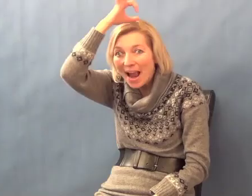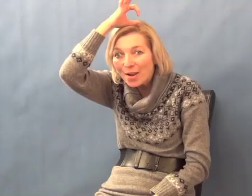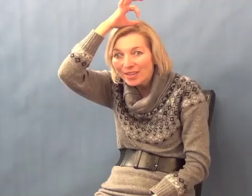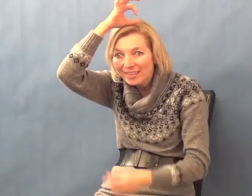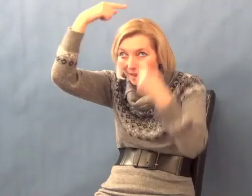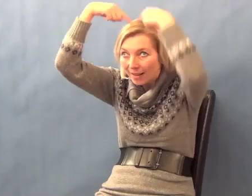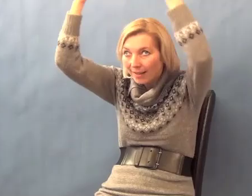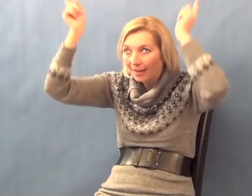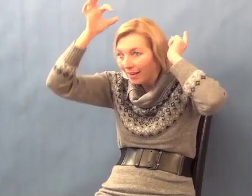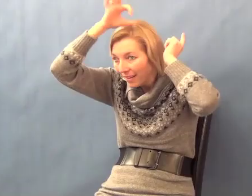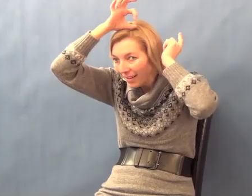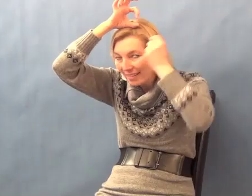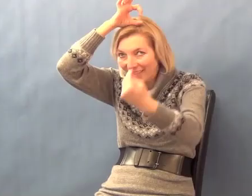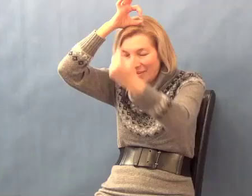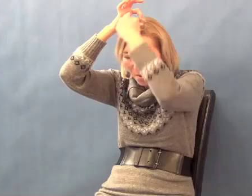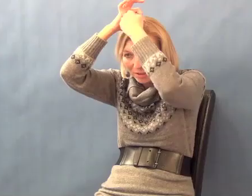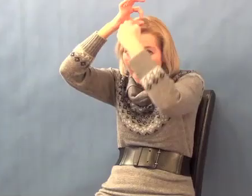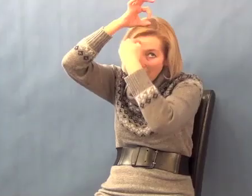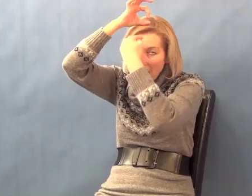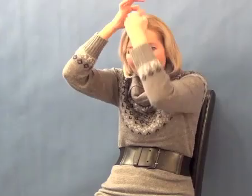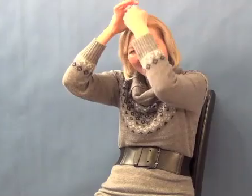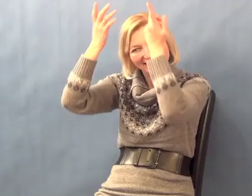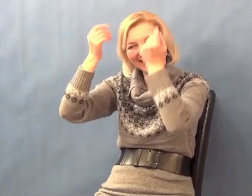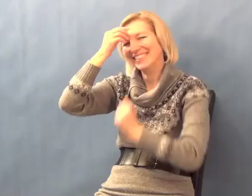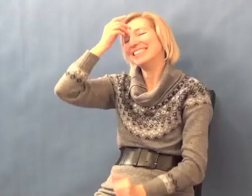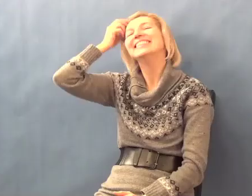Małe jabłko, między uszami na głowie, ciężko w nie trafić.